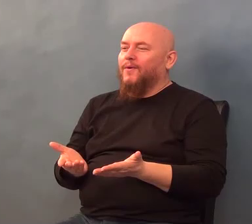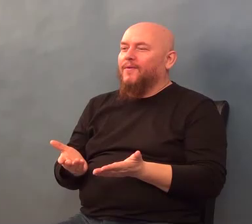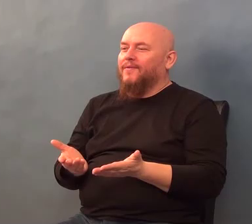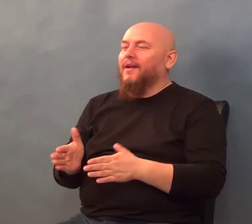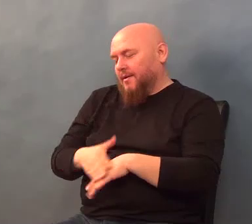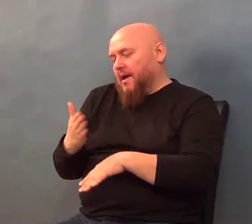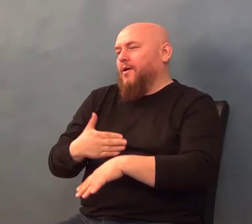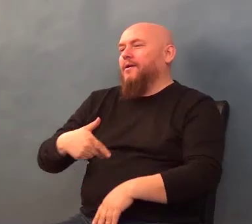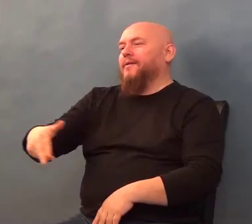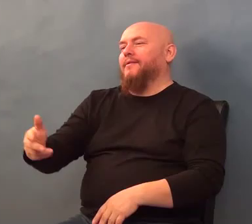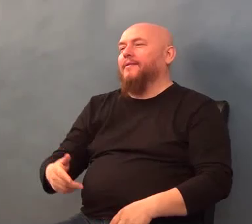Nago iść.